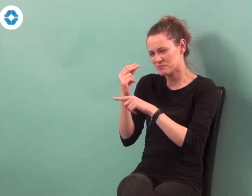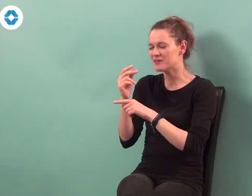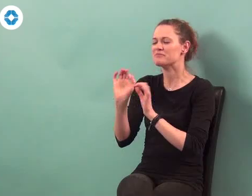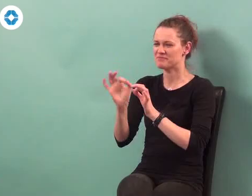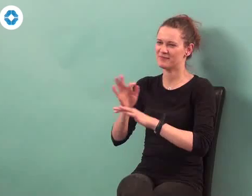I już.